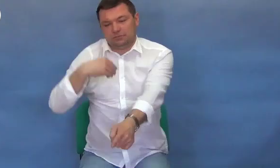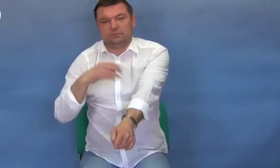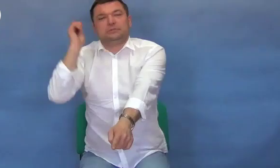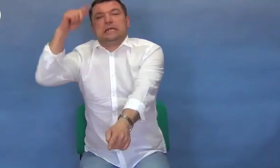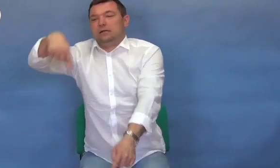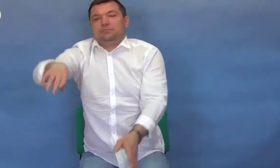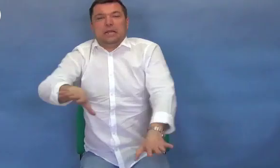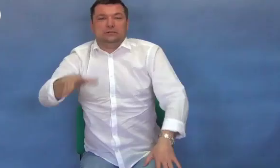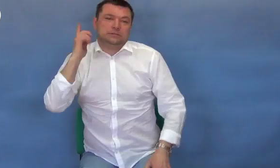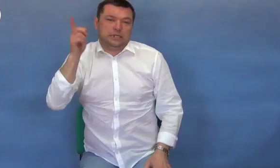W tym miejscu jest zakaz.